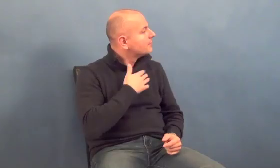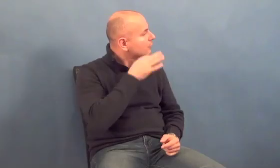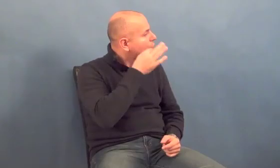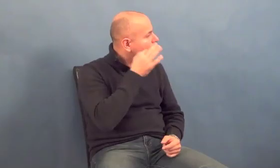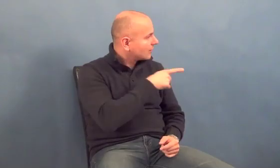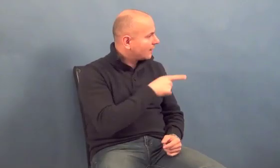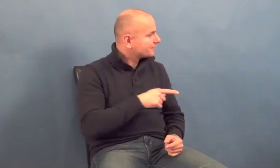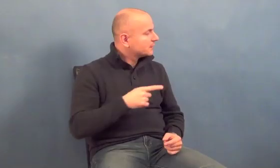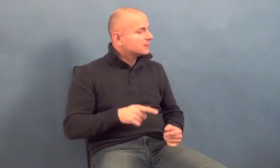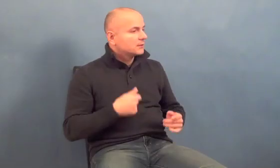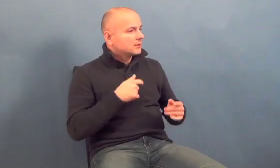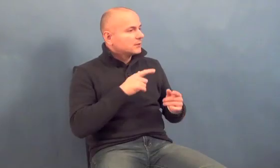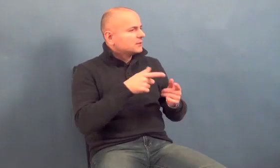Ja mam kota.